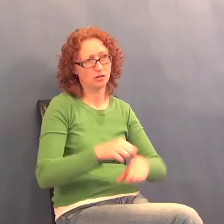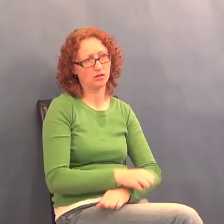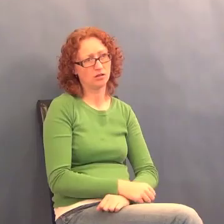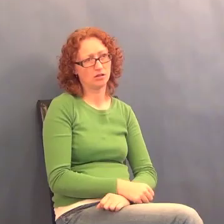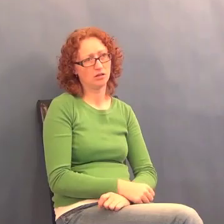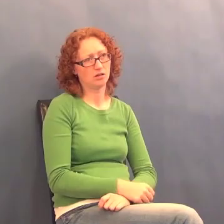Tor.